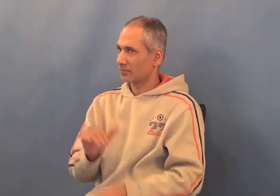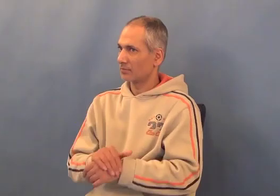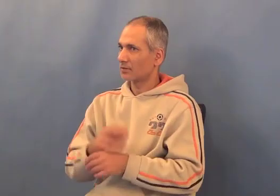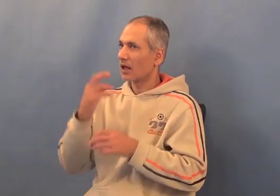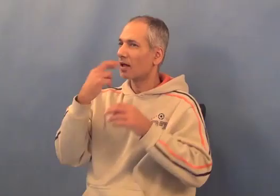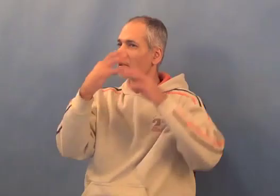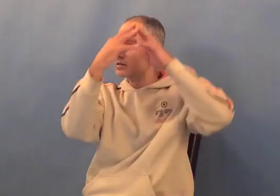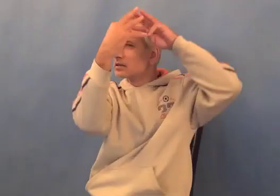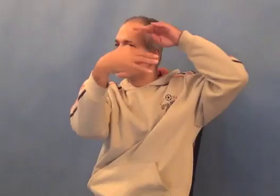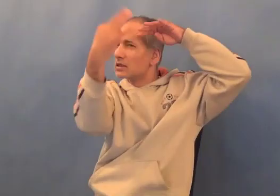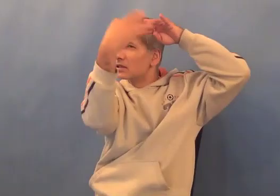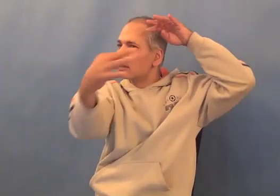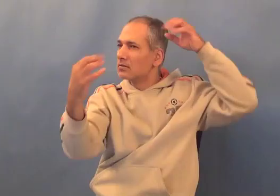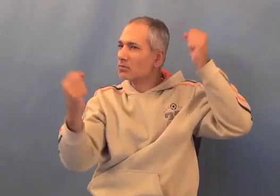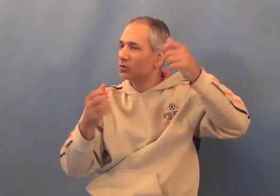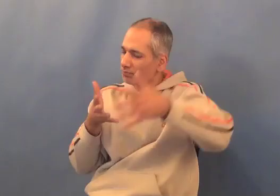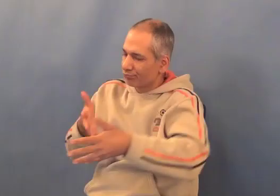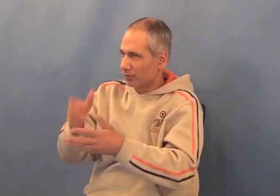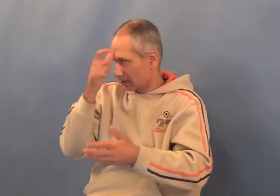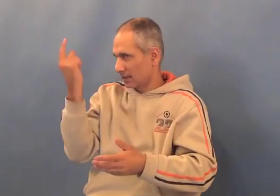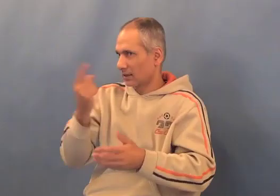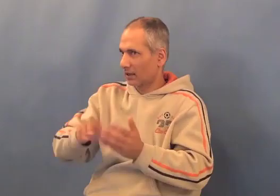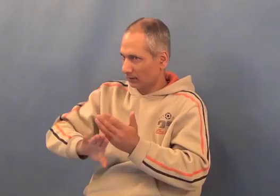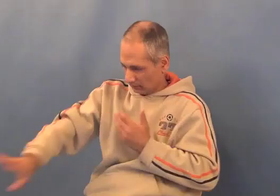Linie energetyczne powodują silne promieniowanie, które oddziałuje na człowieka. Dlatego jest zakaz i należy się oddalić.